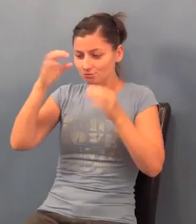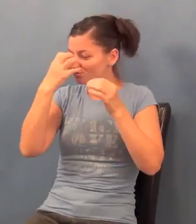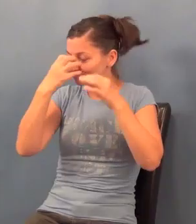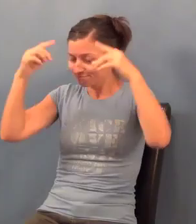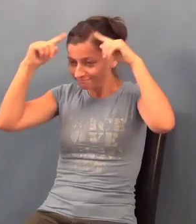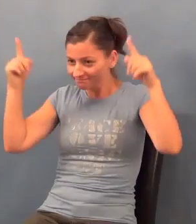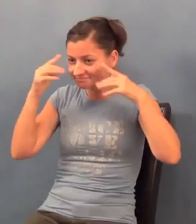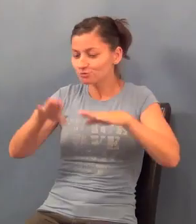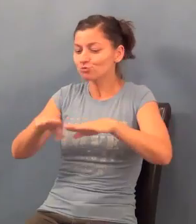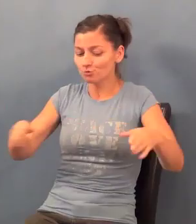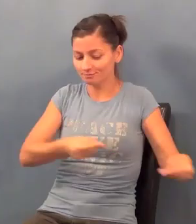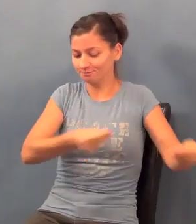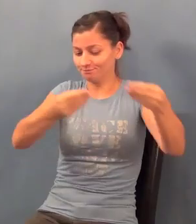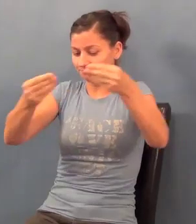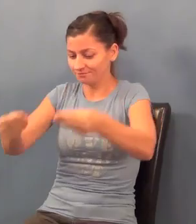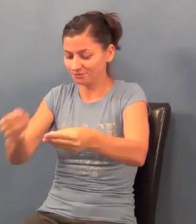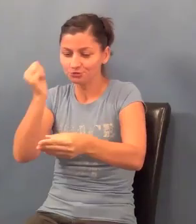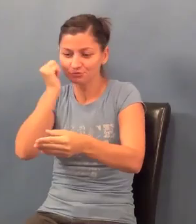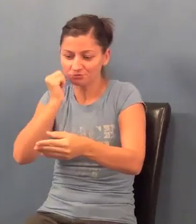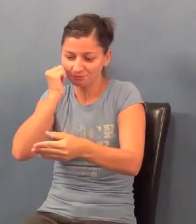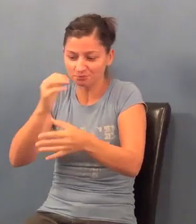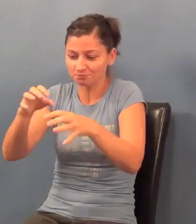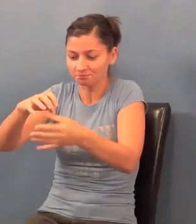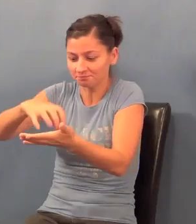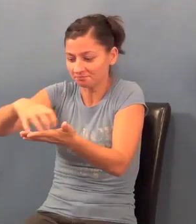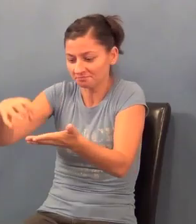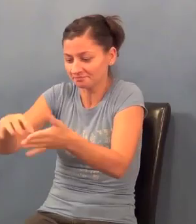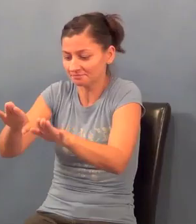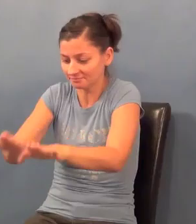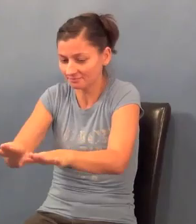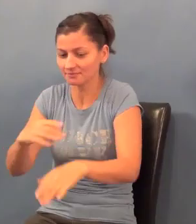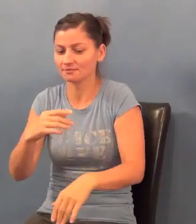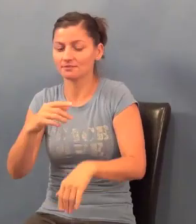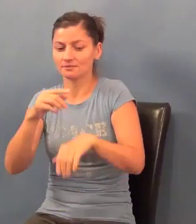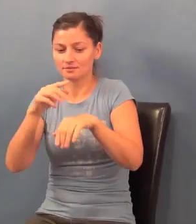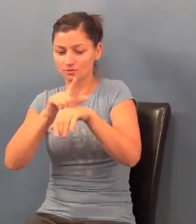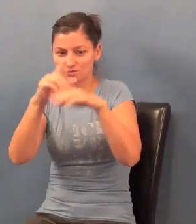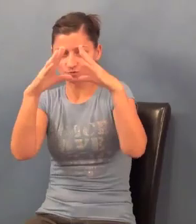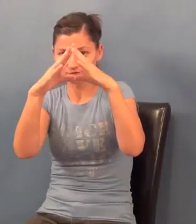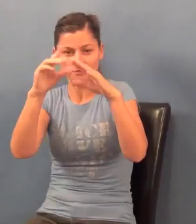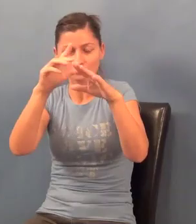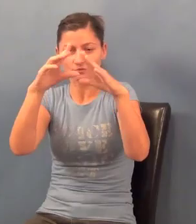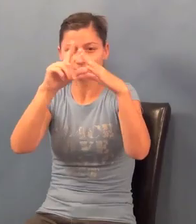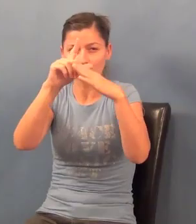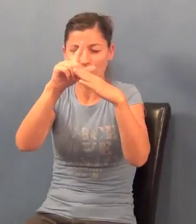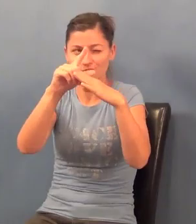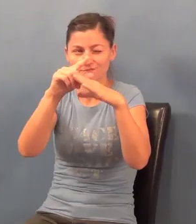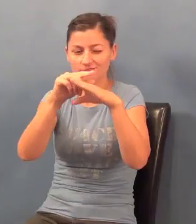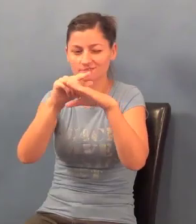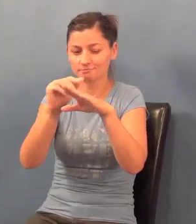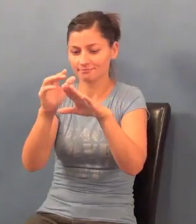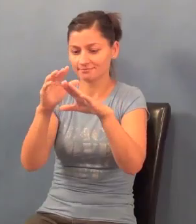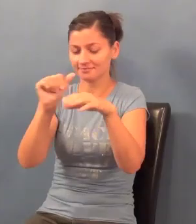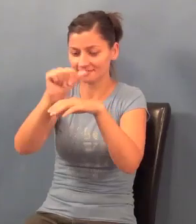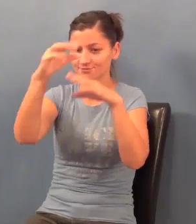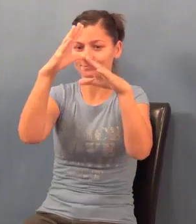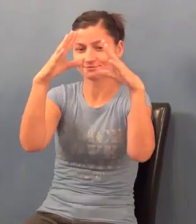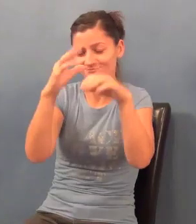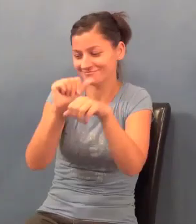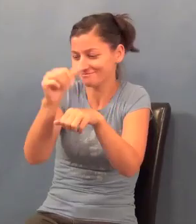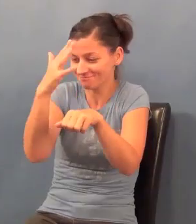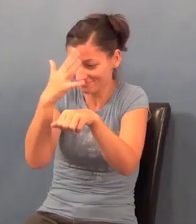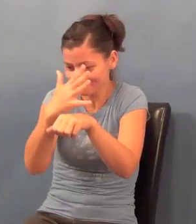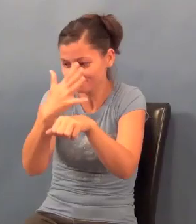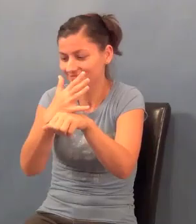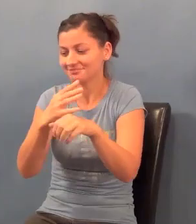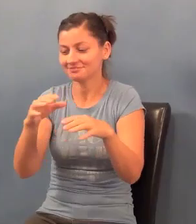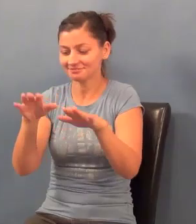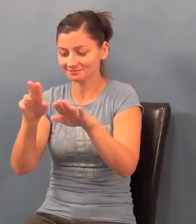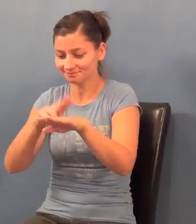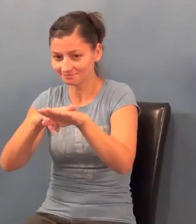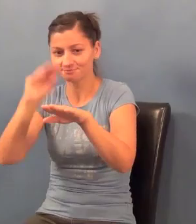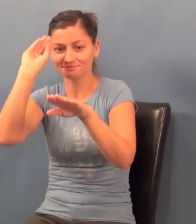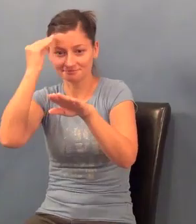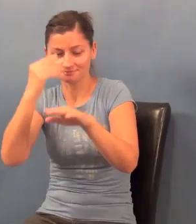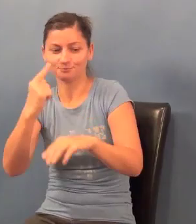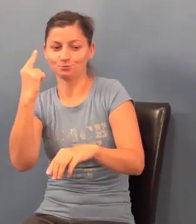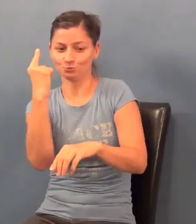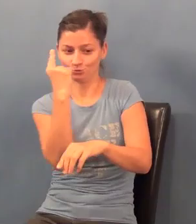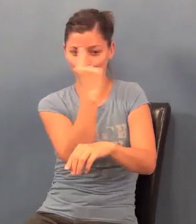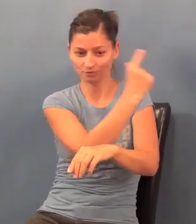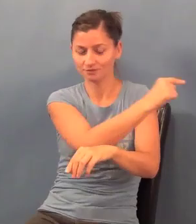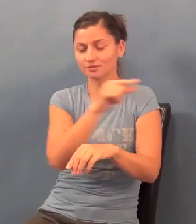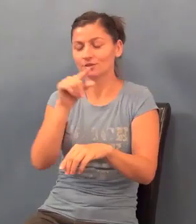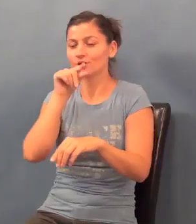Myszka Miki z dużym nosem stawia na stole misę z jabłkami. Jest dwunasta dziesięć, nie, dwunasta... jedenasta..., jedenasta pięćdziesiąt, zapamiętuje tę godzinę, idzie.